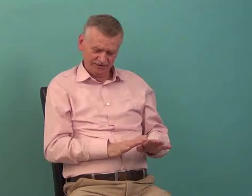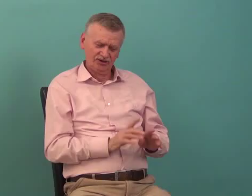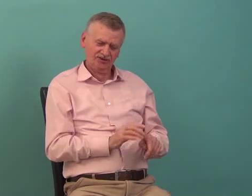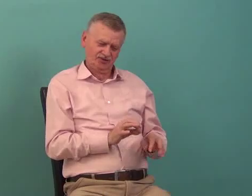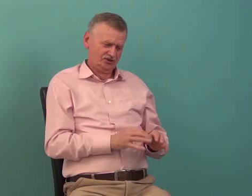Jeden kosz.